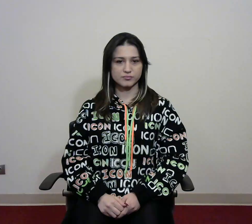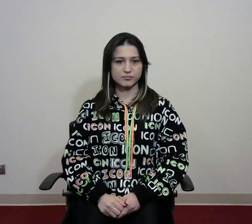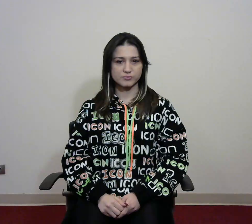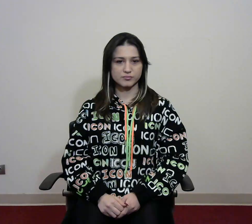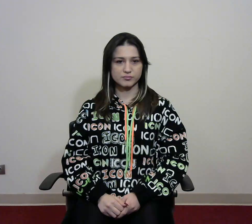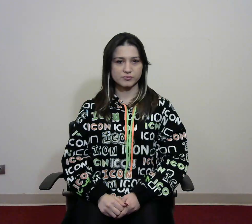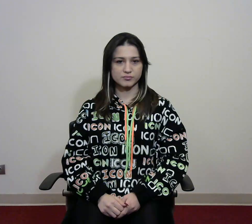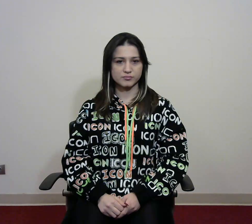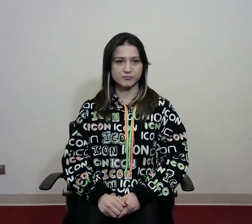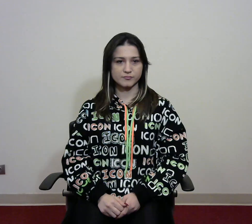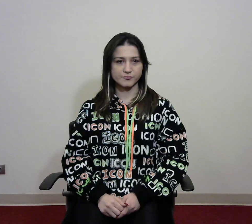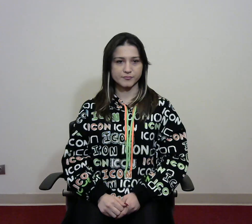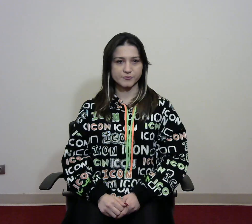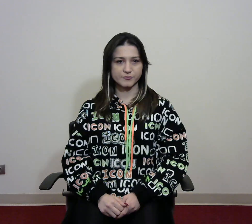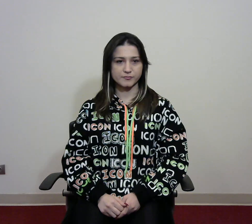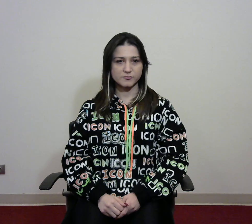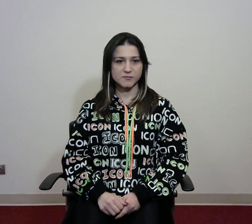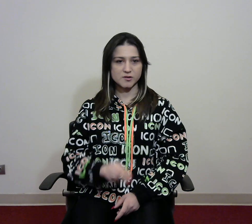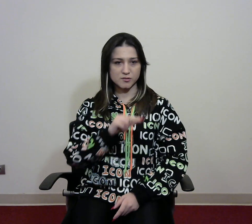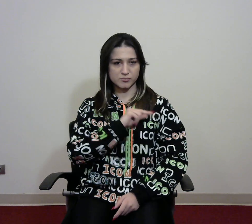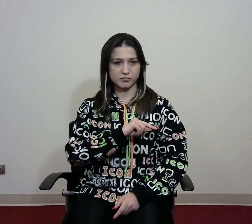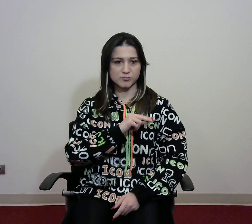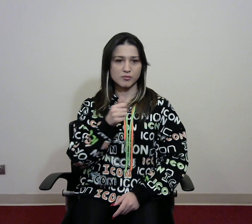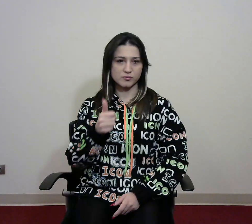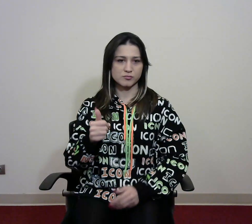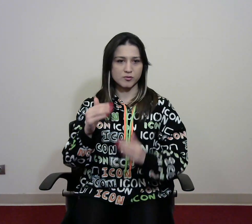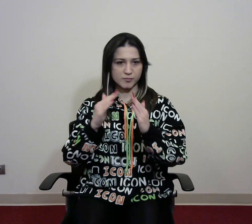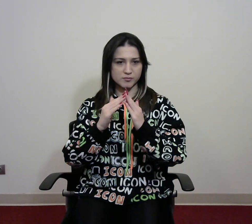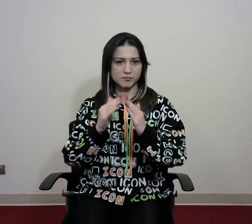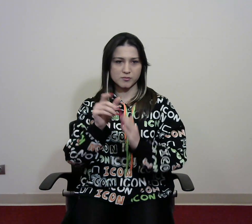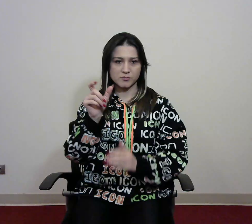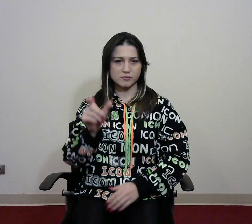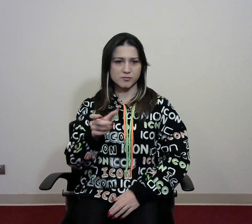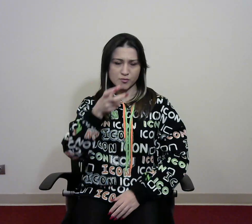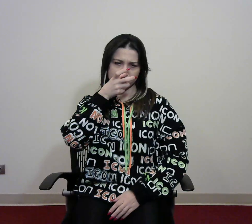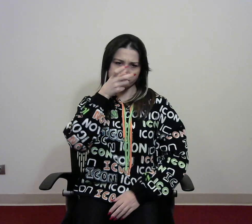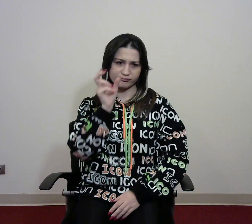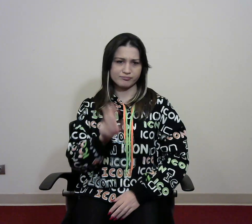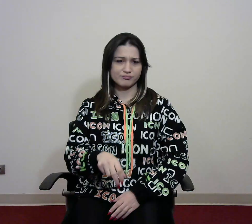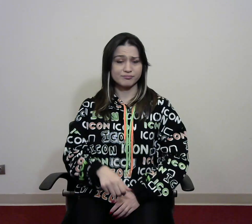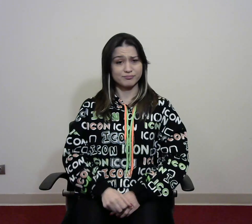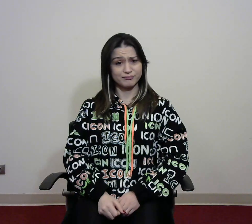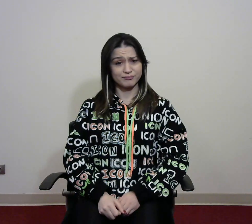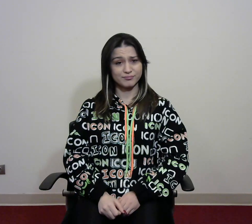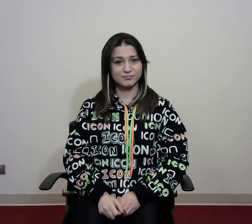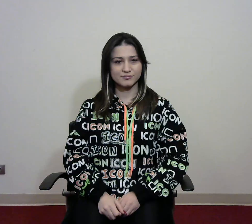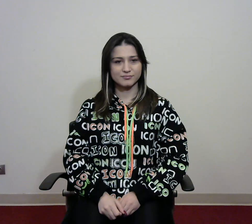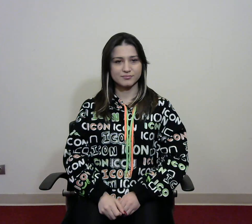İşləmək yaxşıdır, evdə adam darıxır